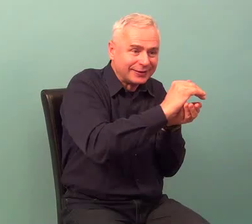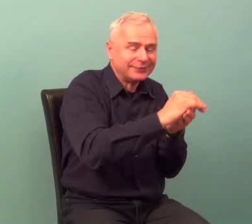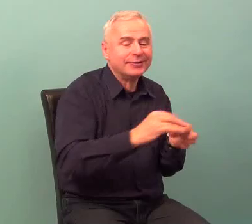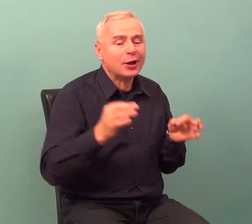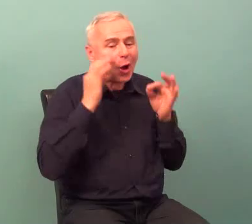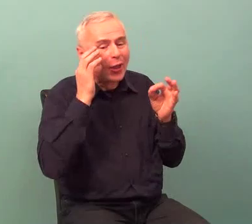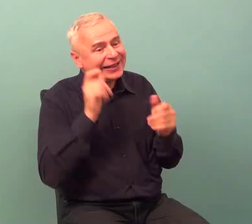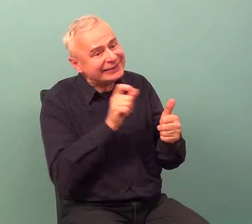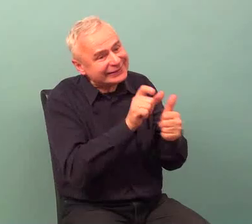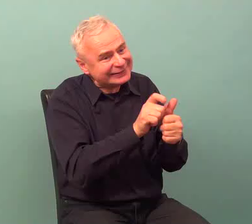Kot go atakuje.